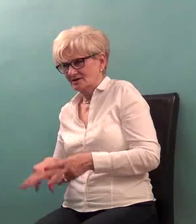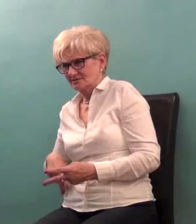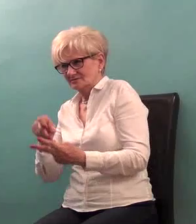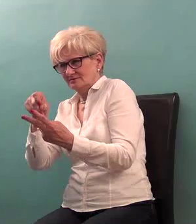Nie.